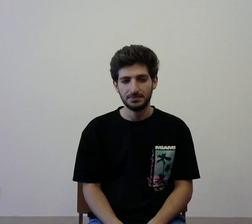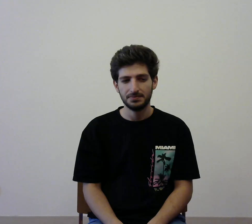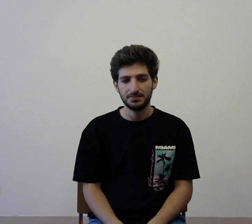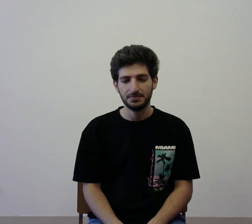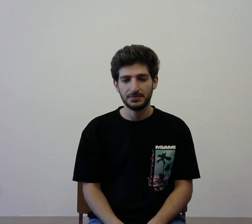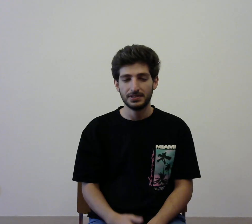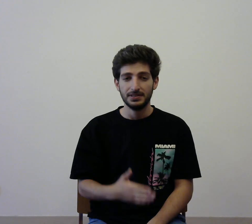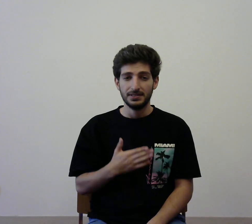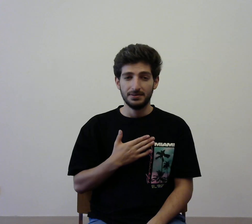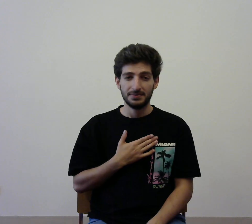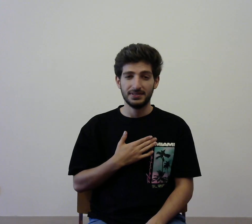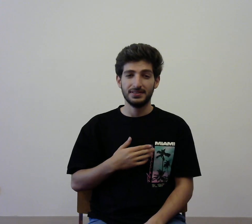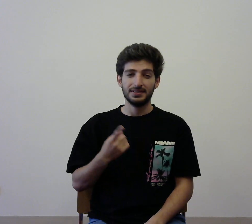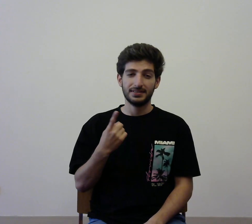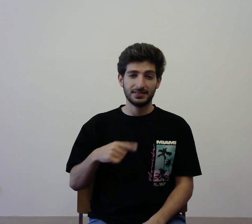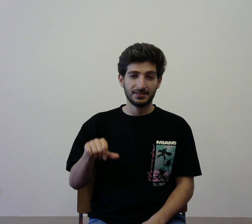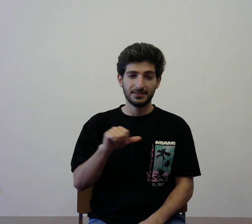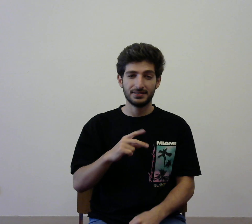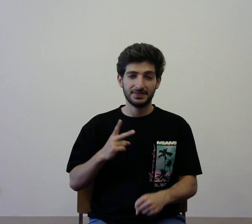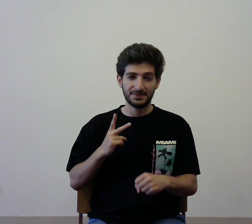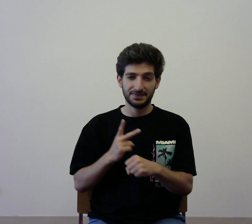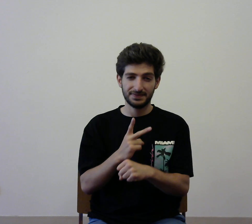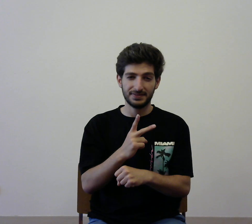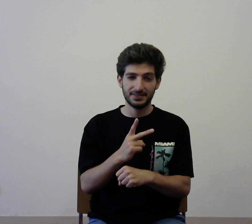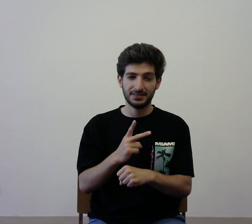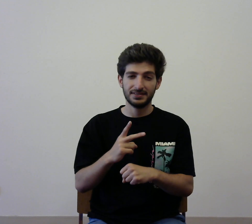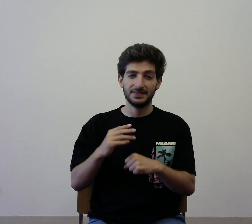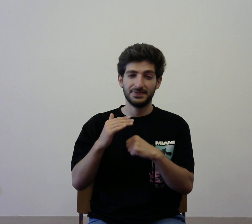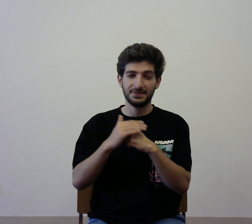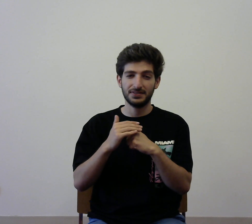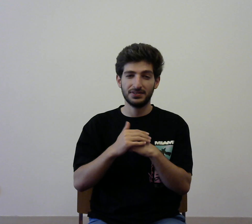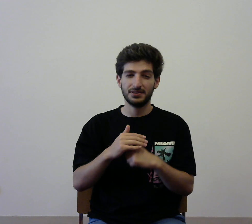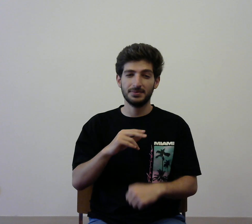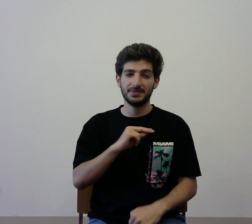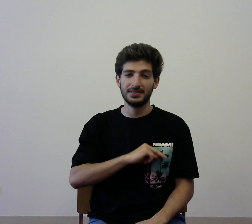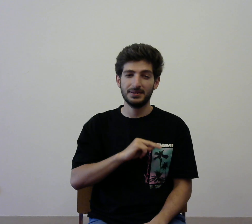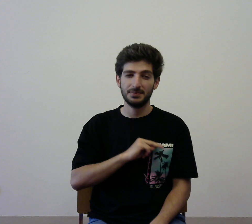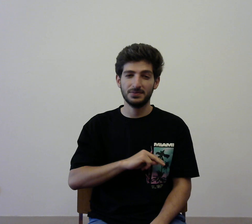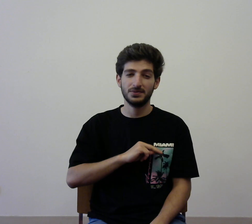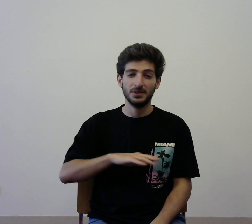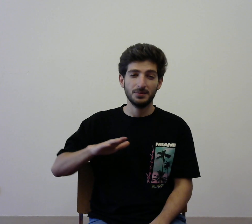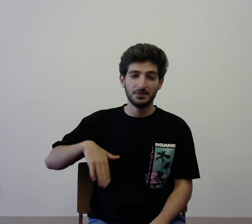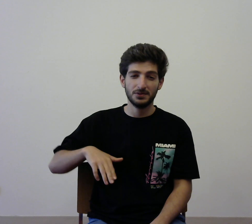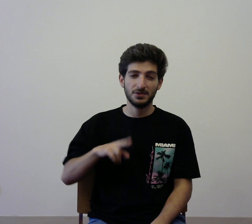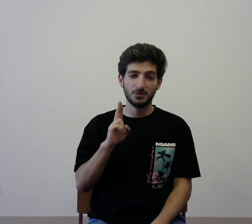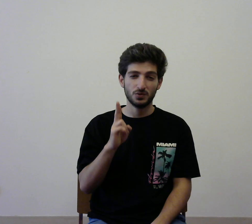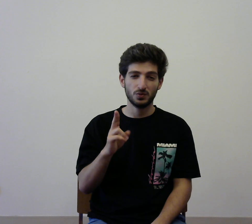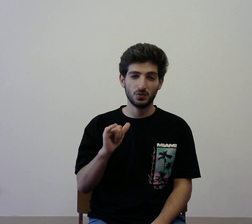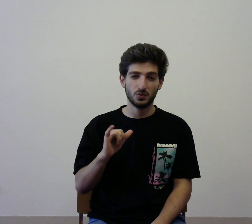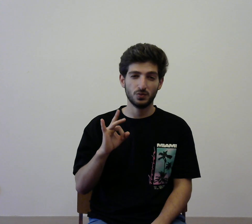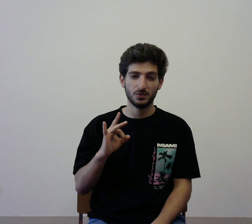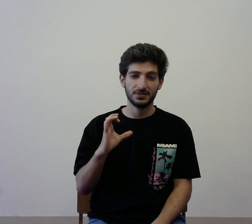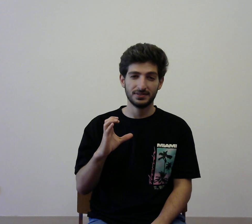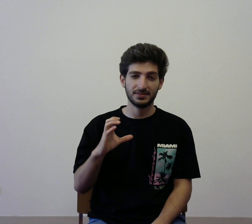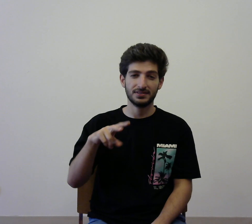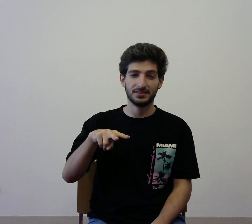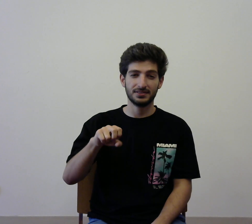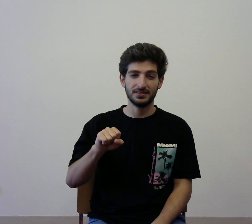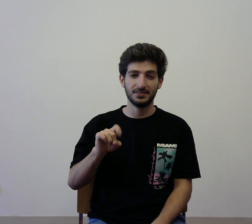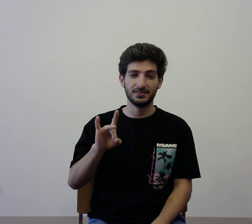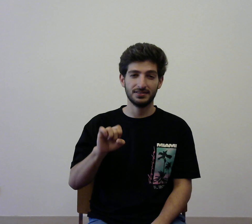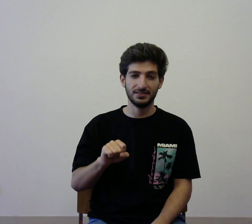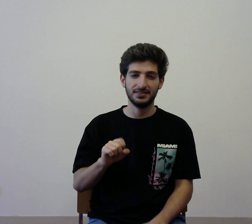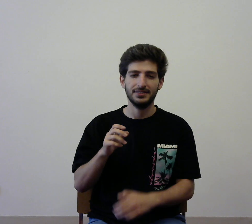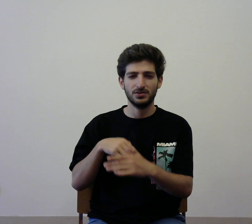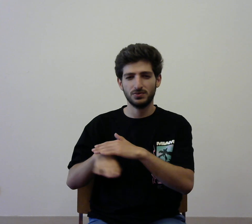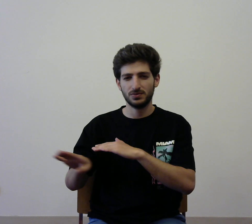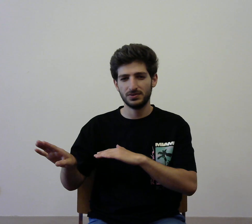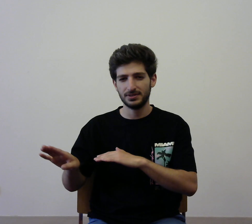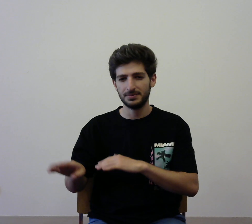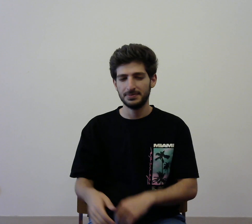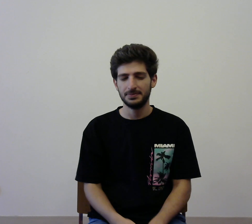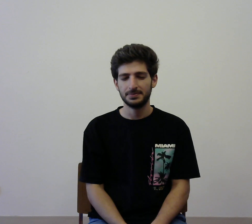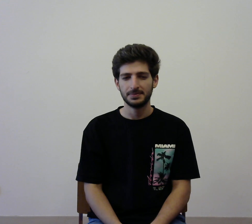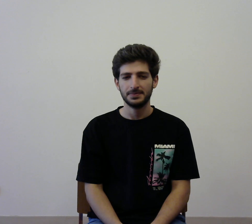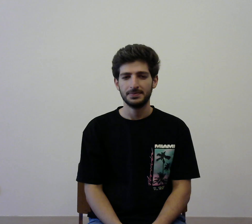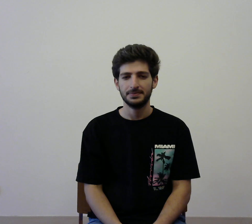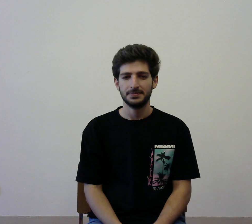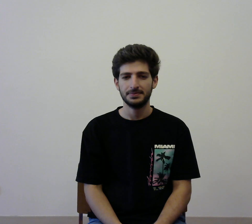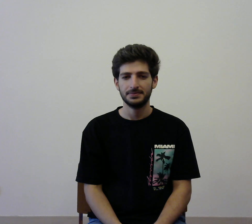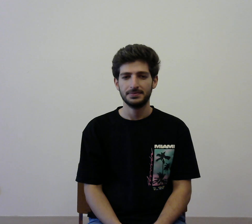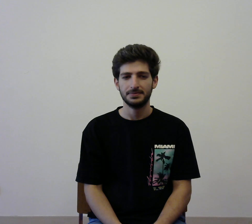Mən həftədə 2 dəfə axşam işdən sonra kursa gedirəm